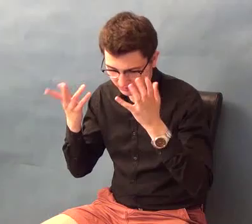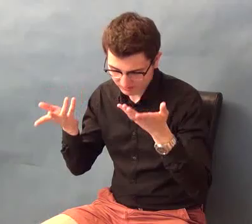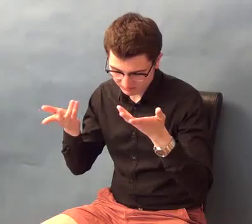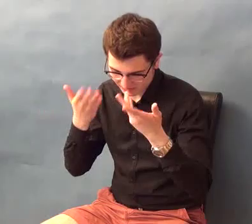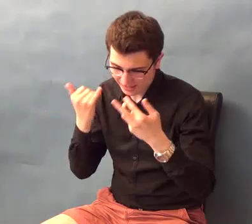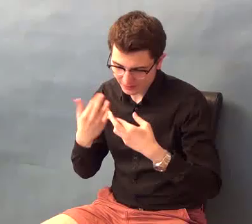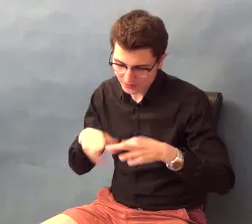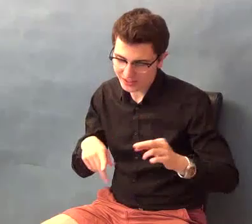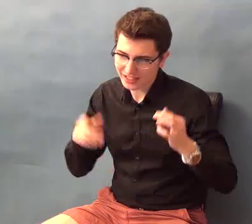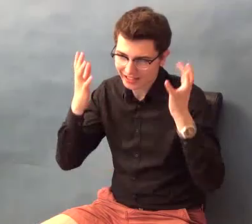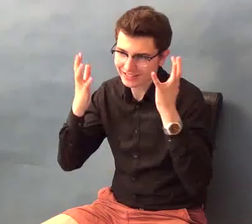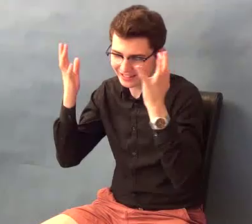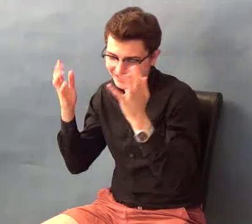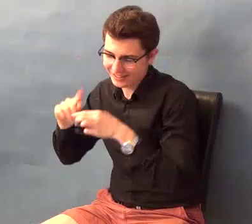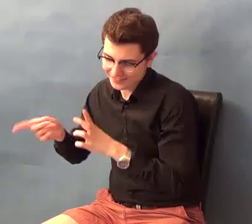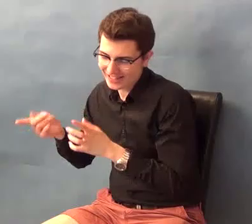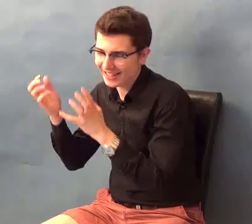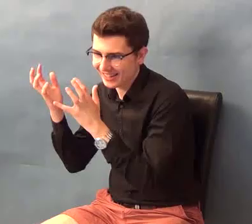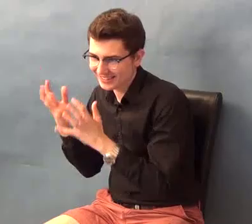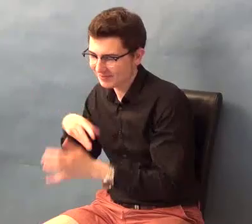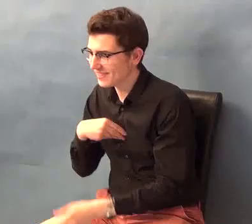Nie wiem, jaka jest różnica. Na pierwszym obrazku są sytuacje, w których nie można mieć założonego kasku, a na drugim - kiedy można.